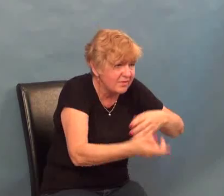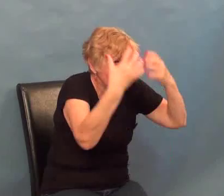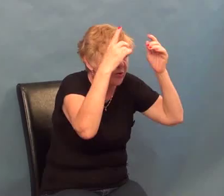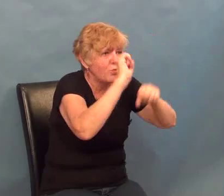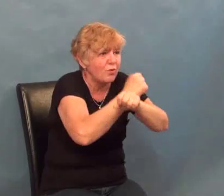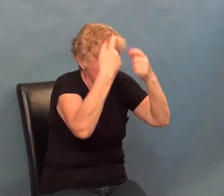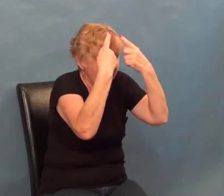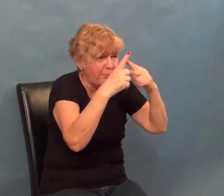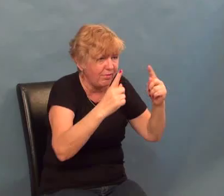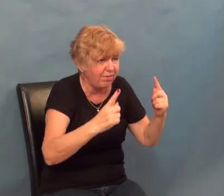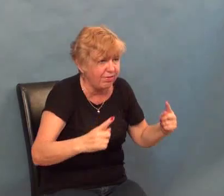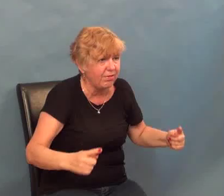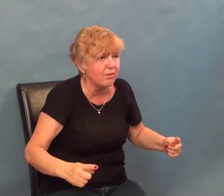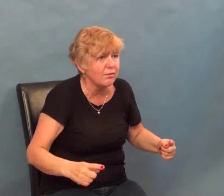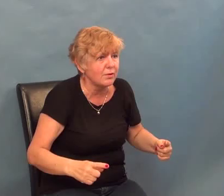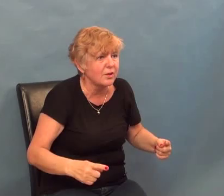Słój na głowie pękł.